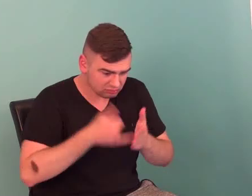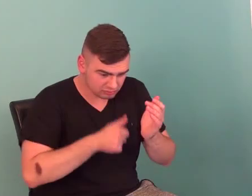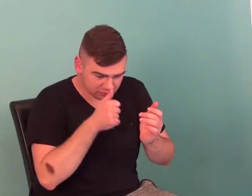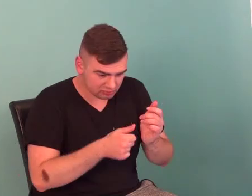Nie można.